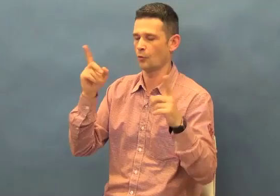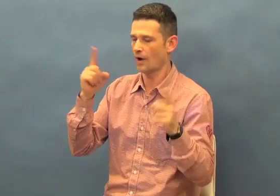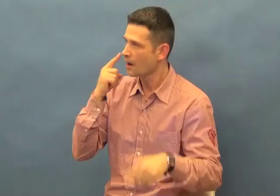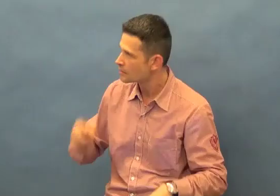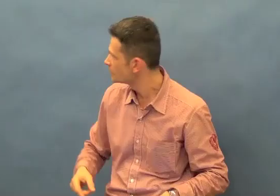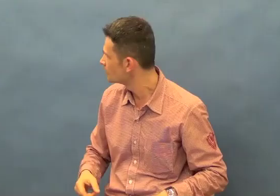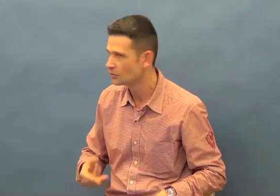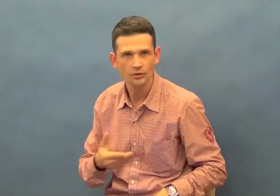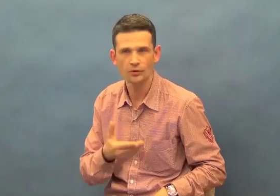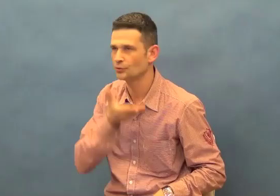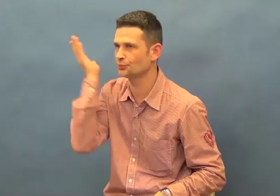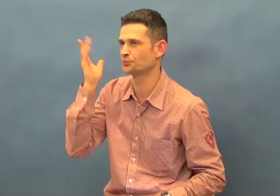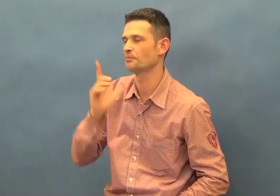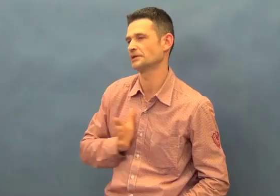Uwaga, trzeba się rozejrzeć i zobaczyć, że niczego nie ma.